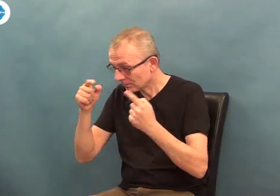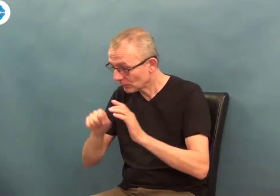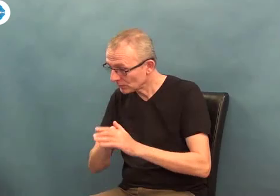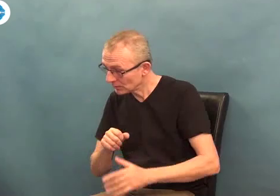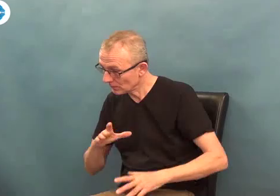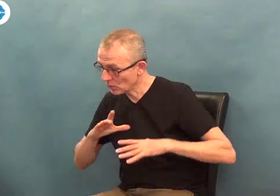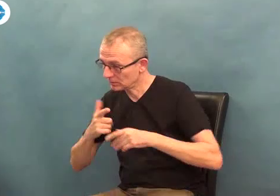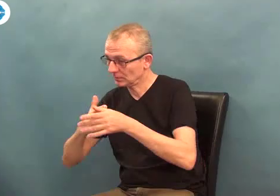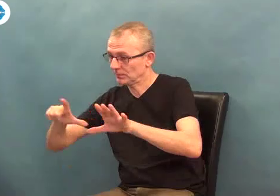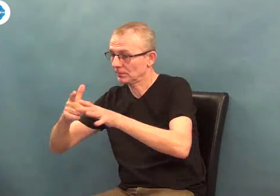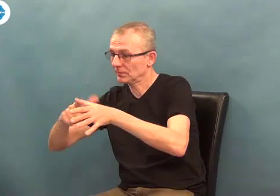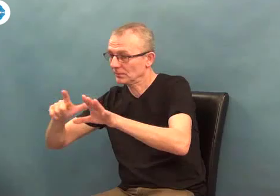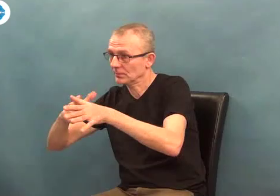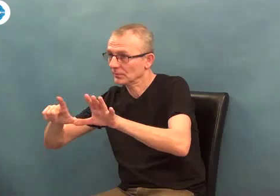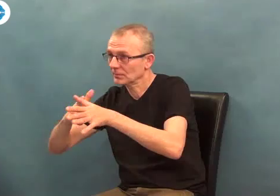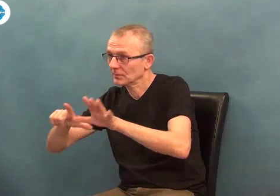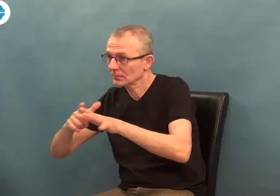Mam wolny dwudziesty siódmy.